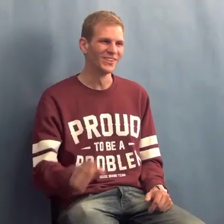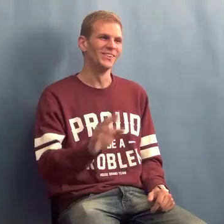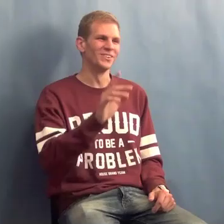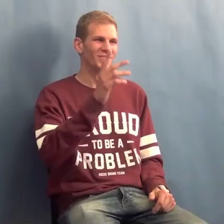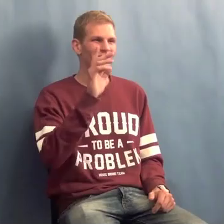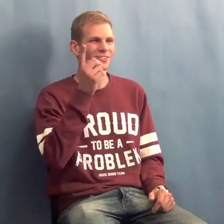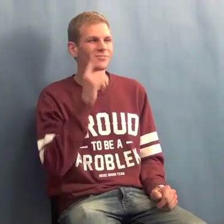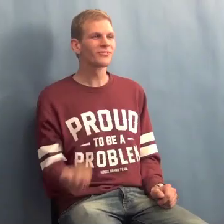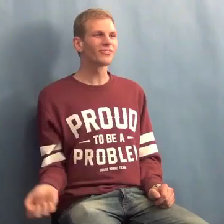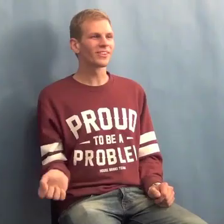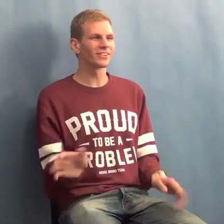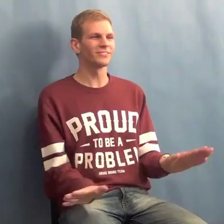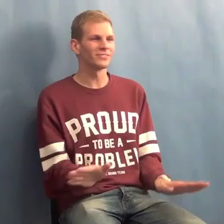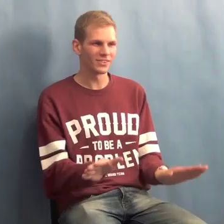Mężczyzna, Charlie Chaplin, usiadł.